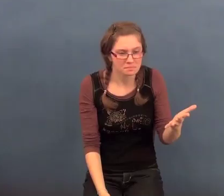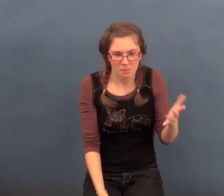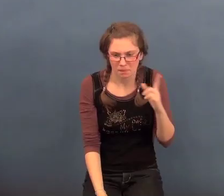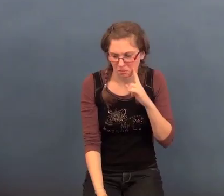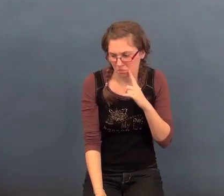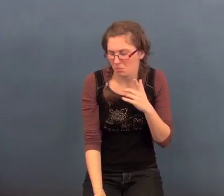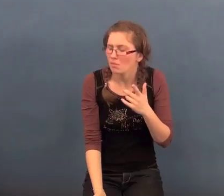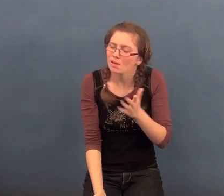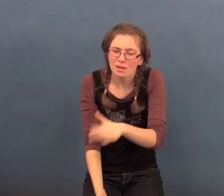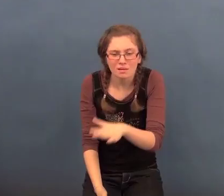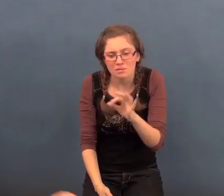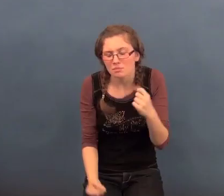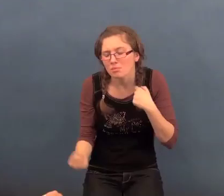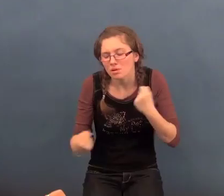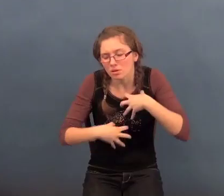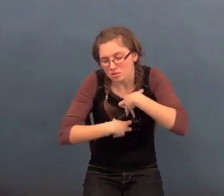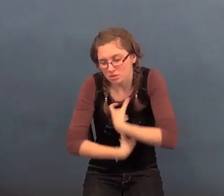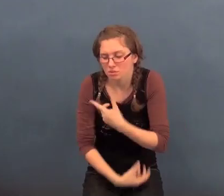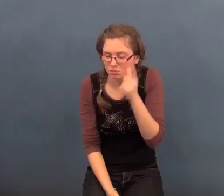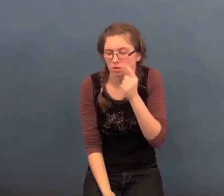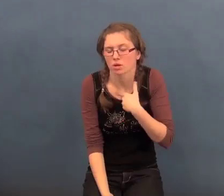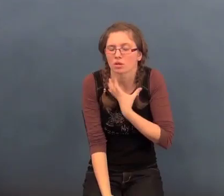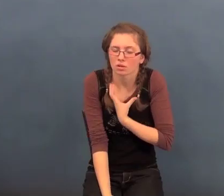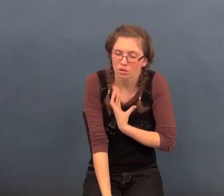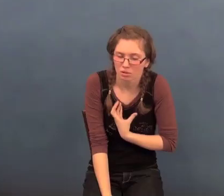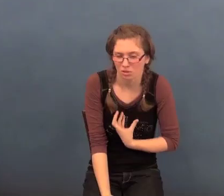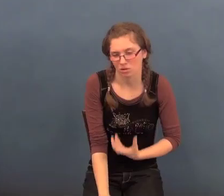Mężczyzna dziwi się i mówi: "Tak bardzo byłem zmęczony, że zasnąłem. Spałem długo".